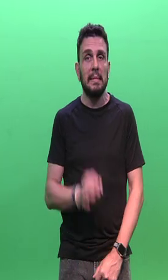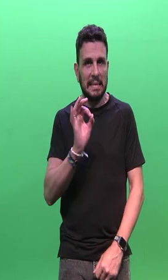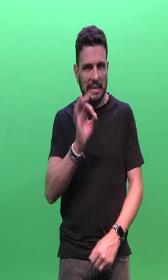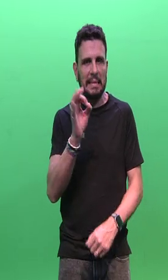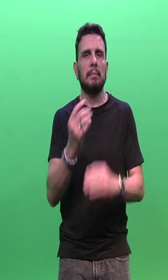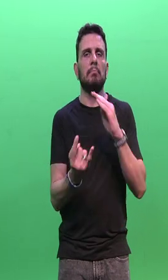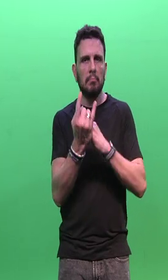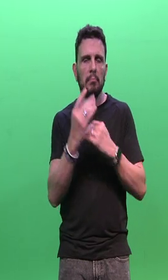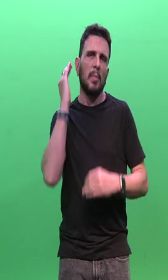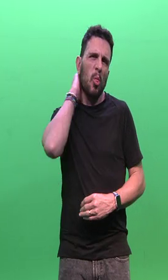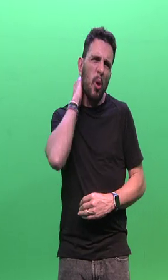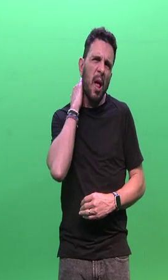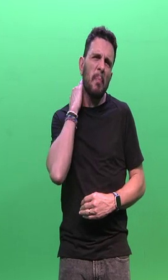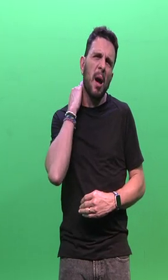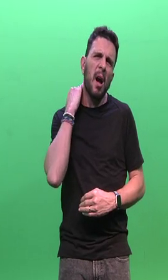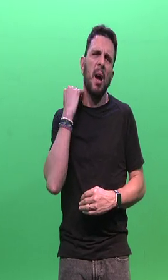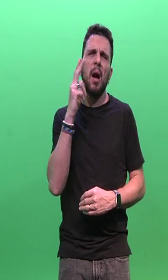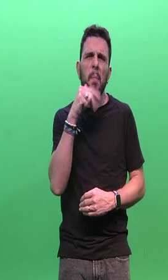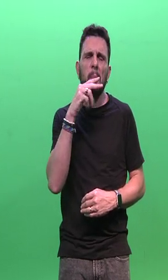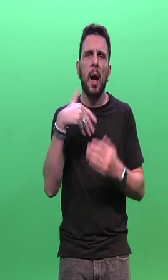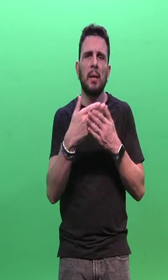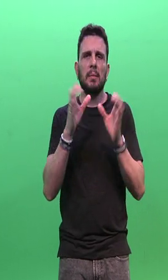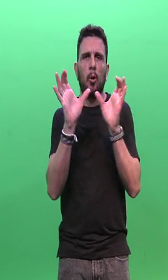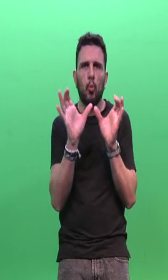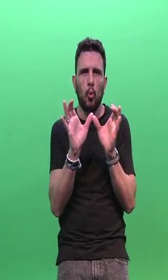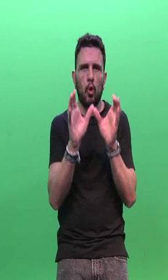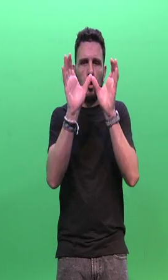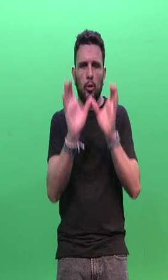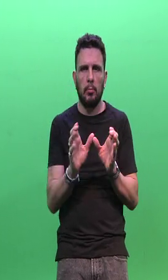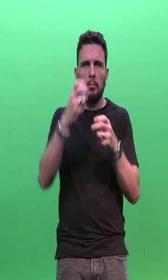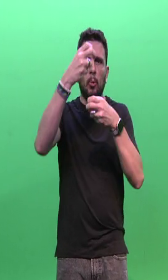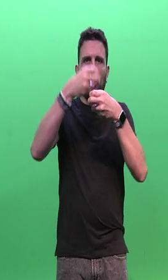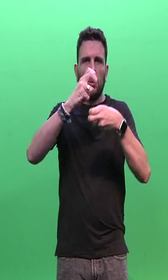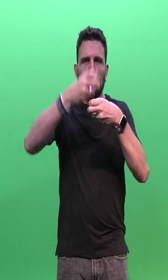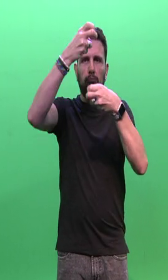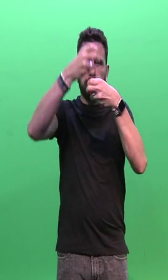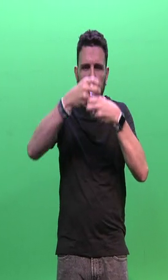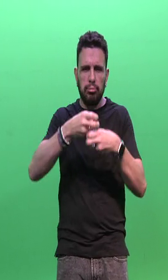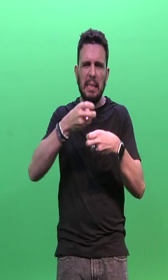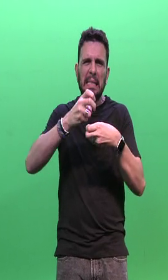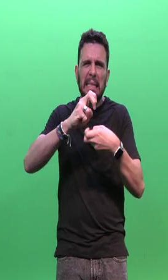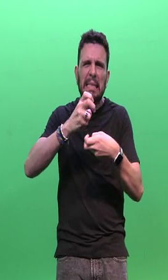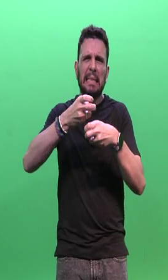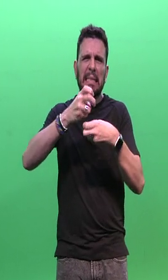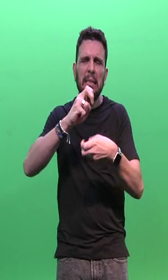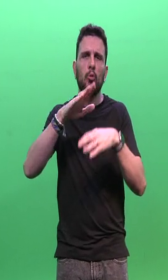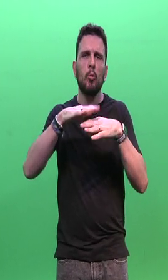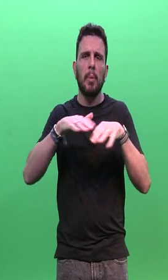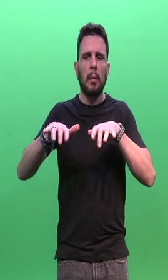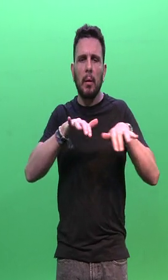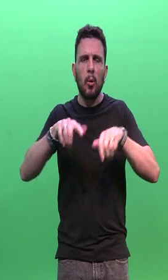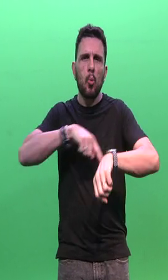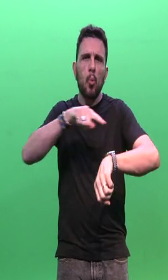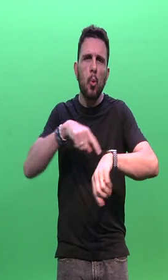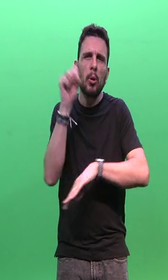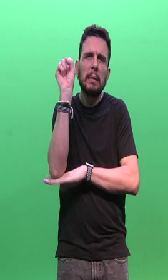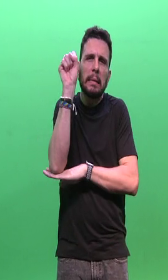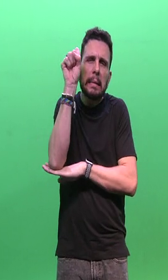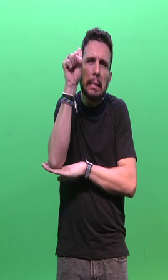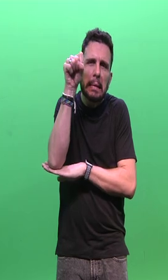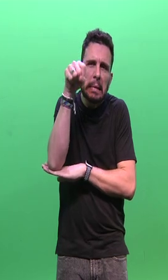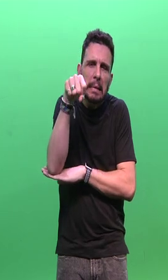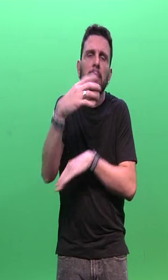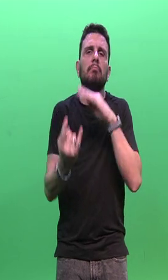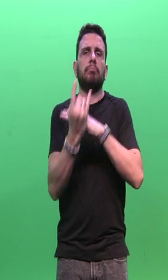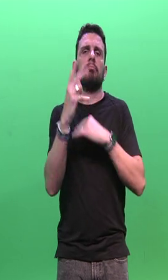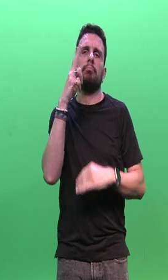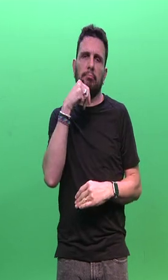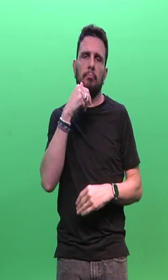Sí, em fa mal la zona cervical i el dolor baixa fins al cul per tota la columna. Perquè passo moltes hores davant l'ordinador encongit i ara em fa mal.